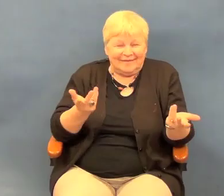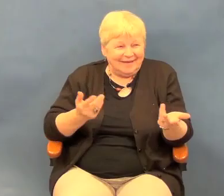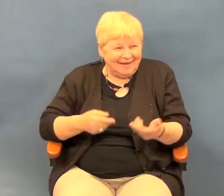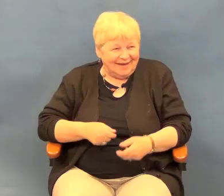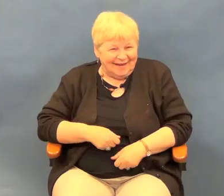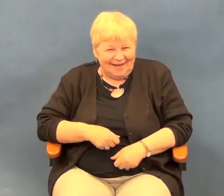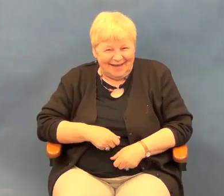Co mam zrobić?